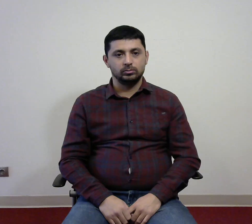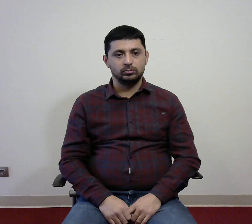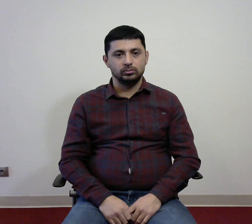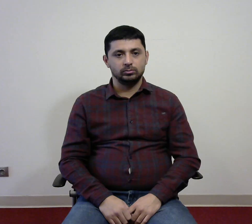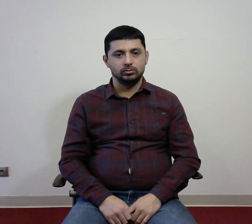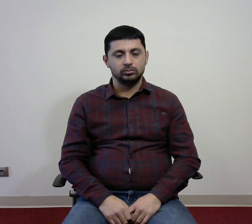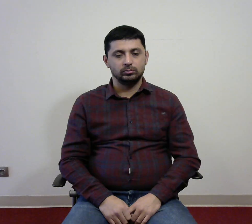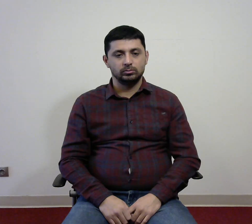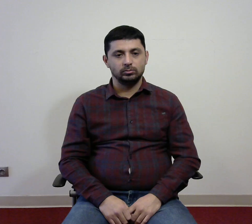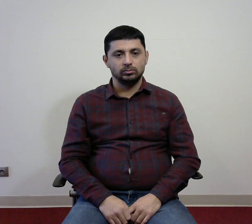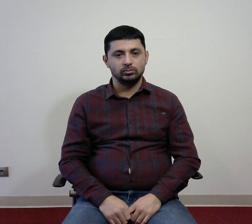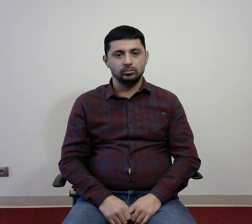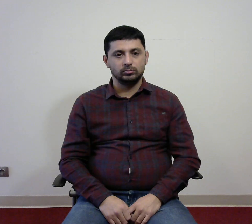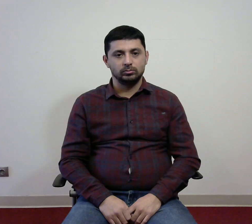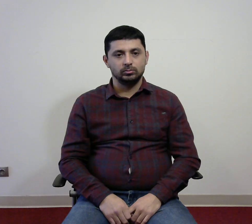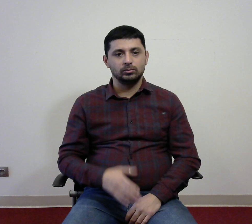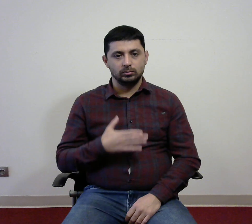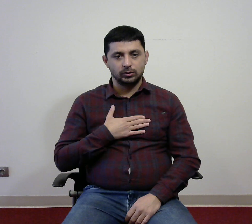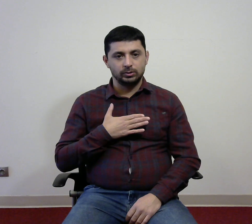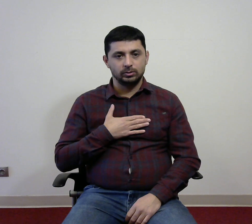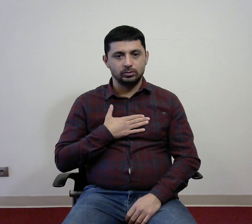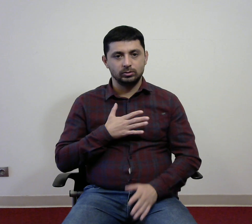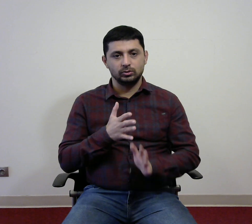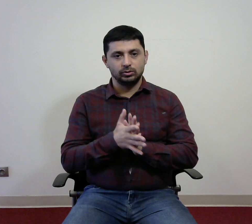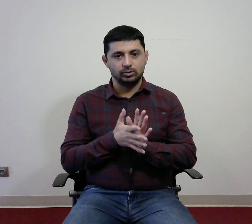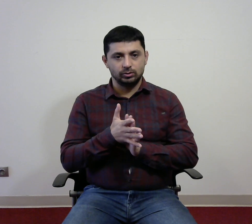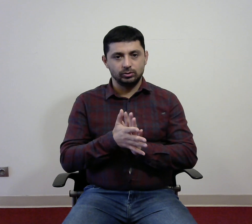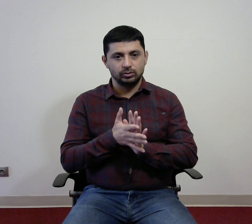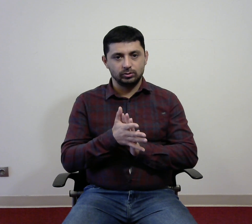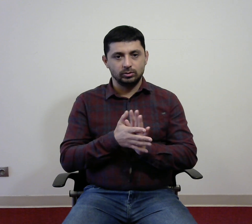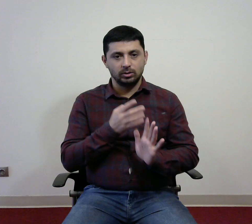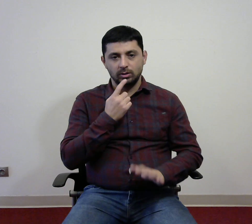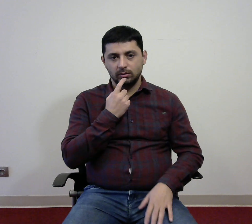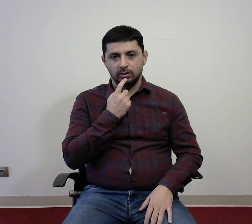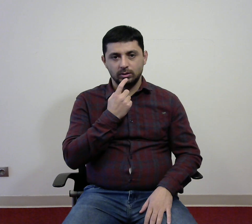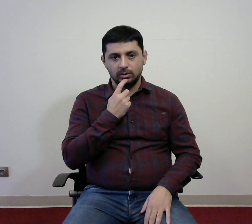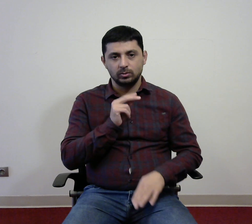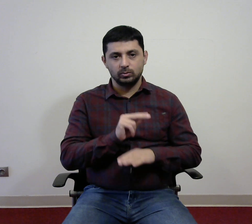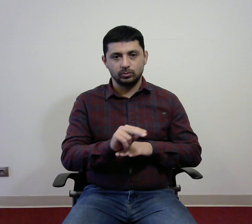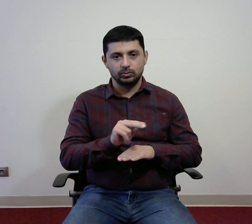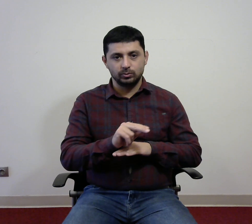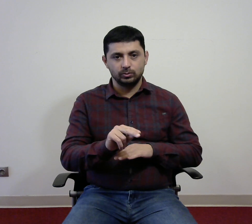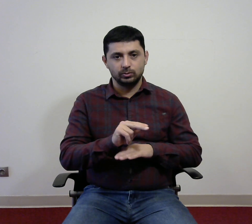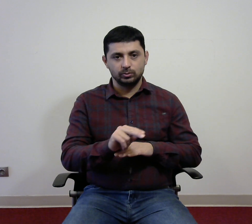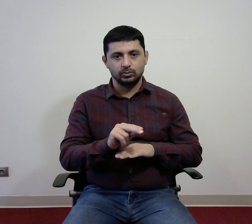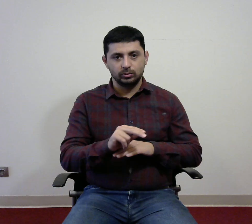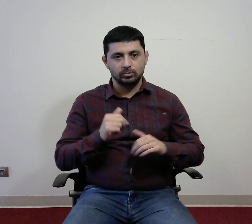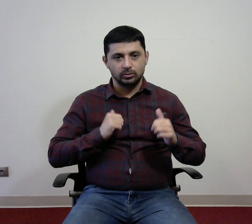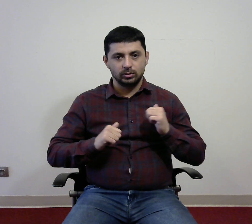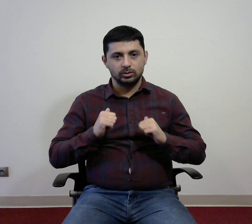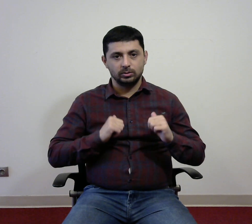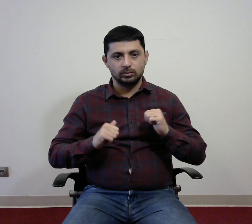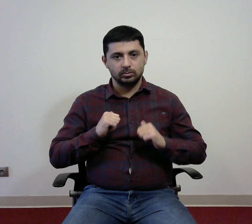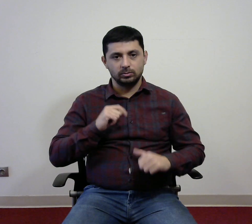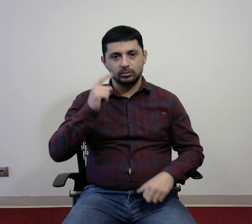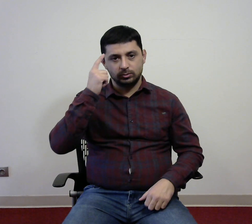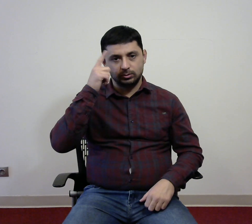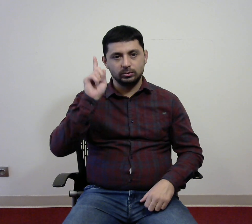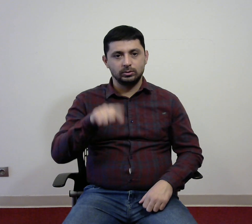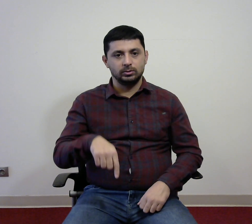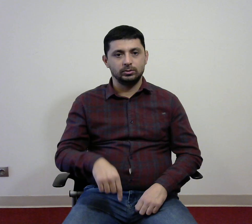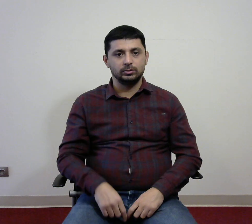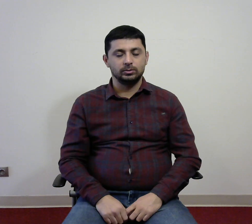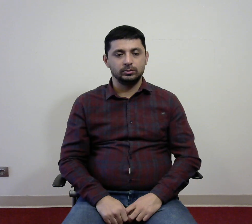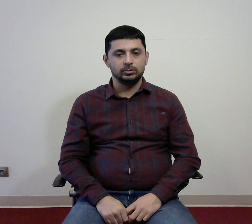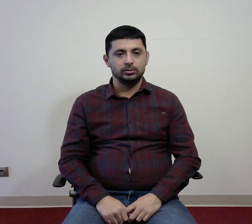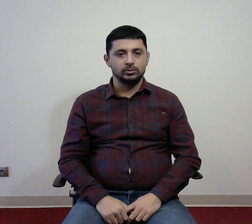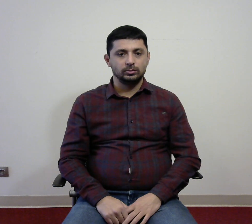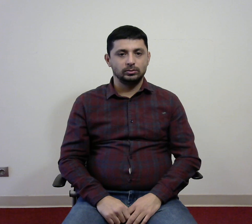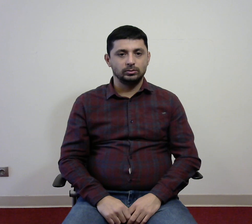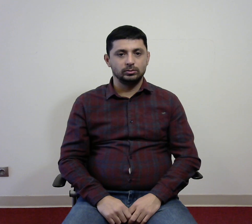Mən işarə dilini öyrədən müəllim tanıyıram